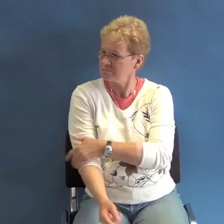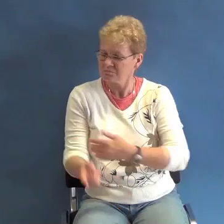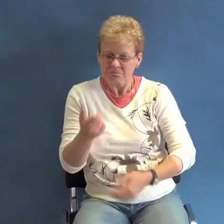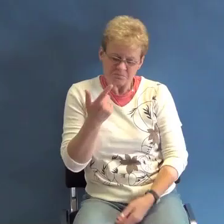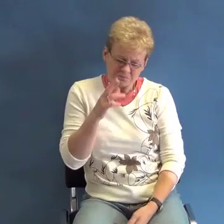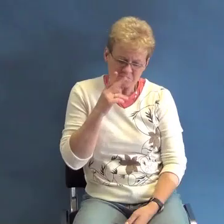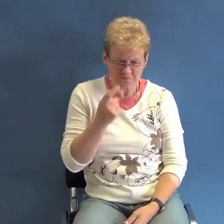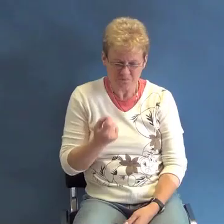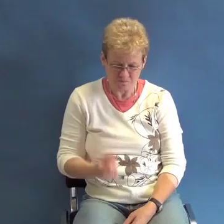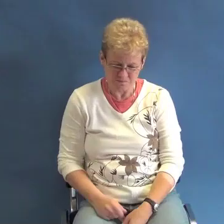Domyślam się.